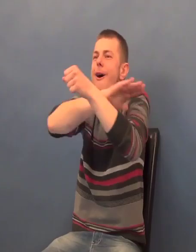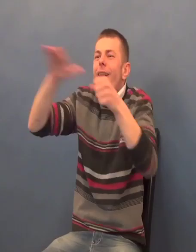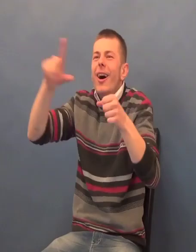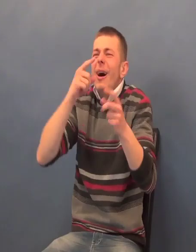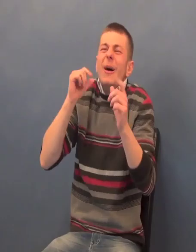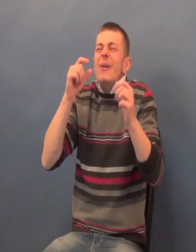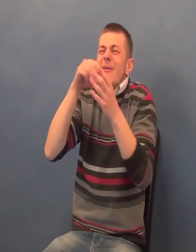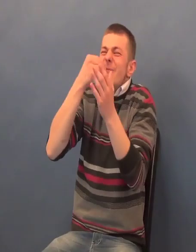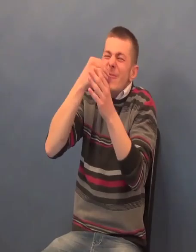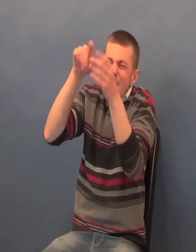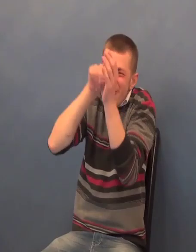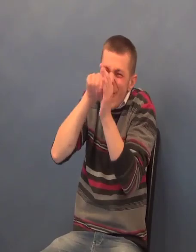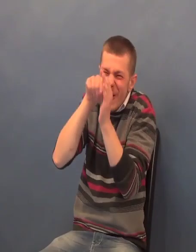Ptaszek je jabłka.